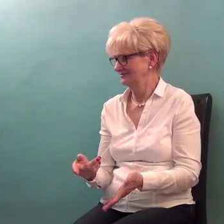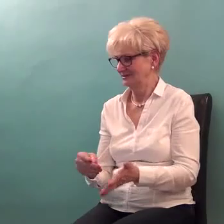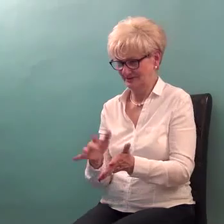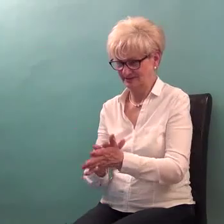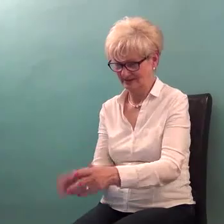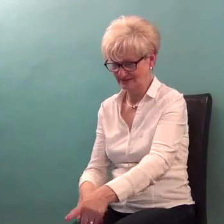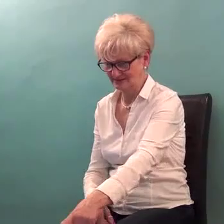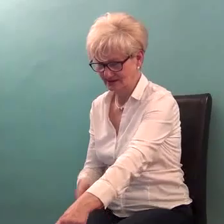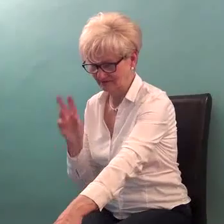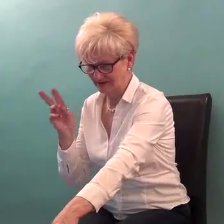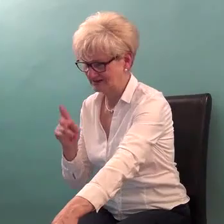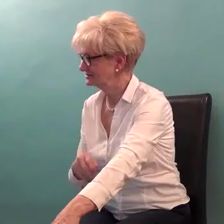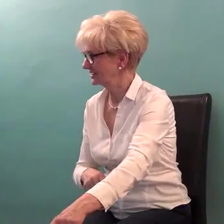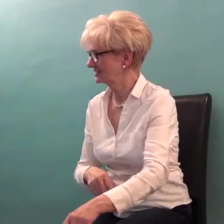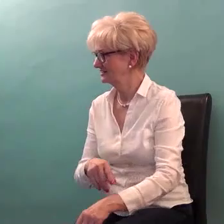Tu jest zapisany fryzjer.